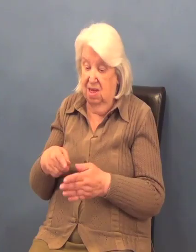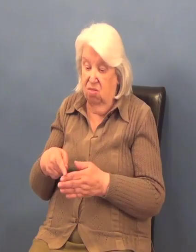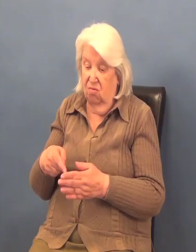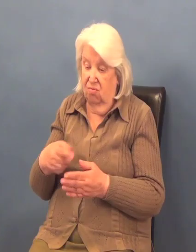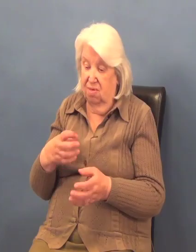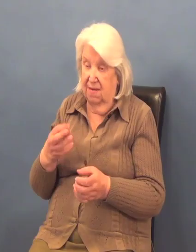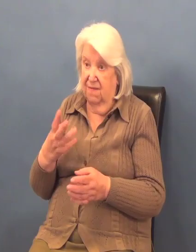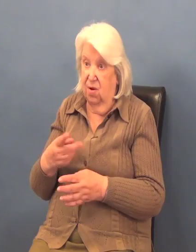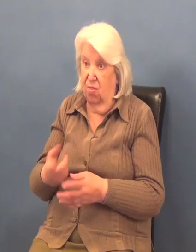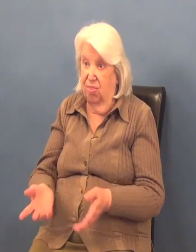To tak wygląda.